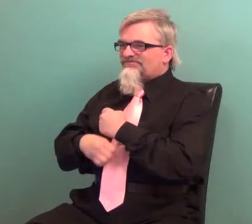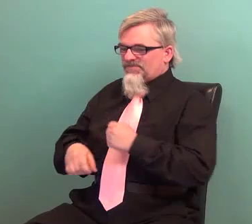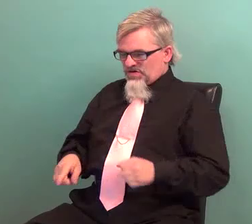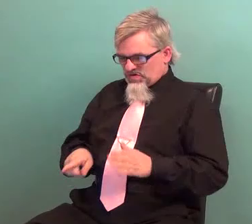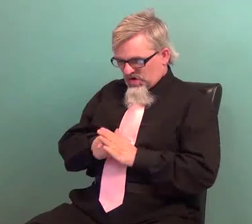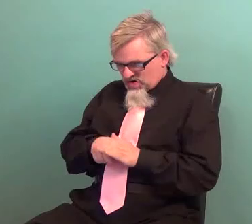Do...